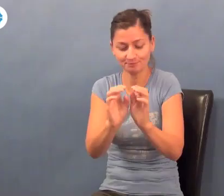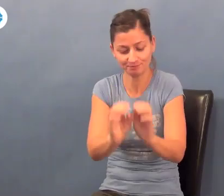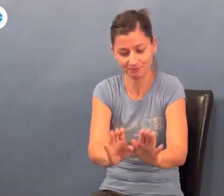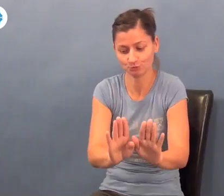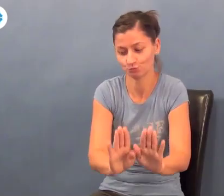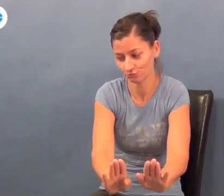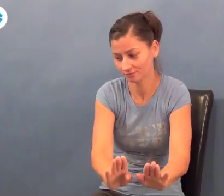Zostawia.